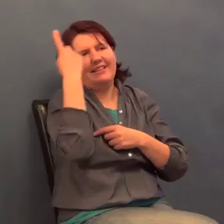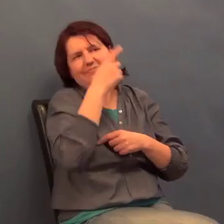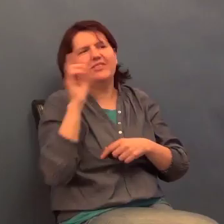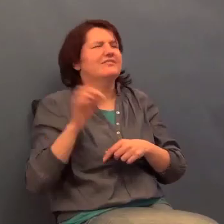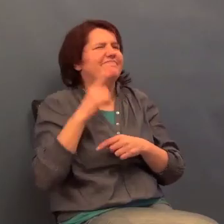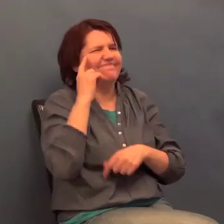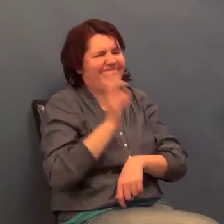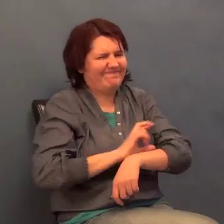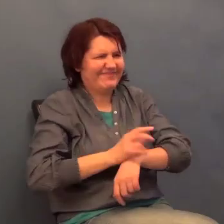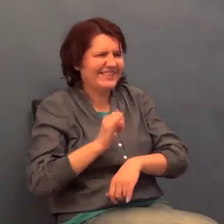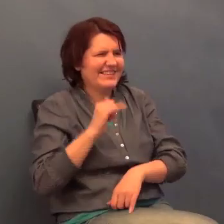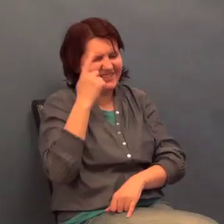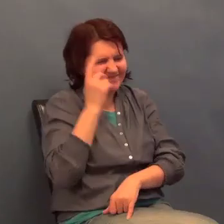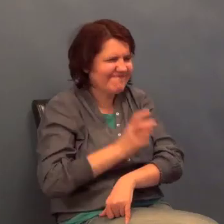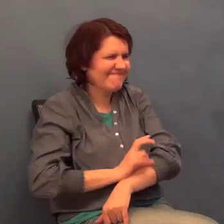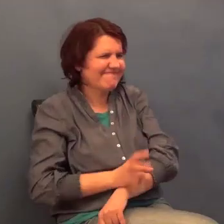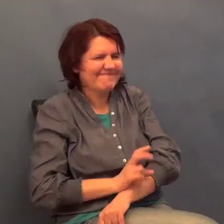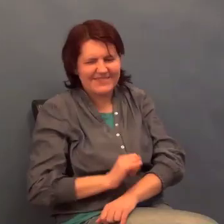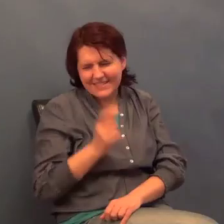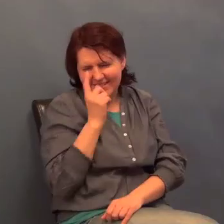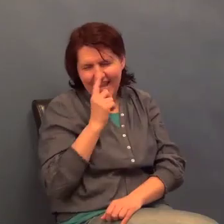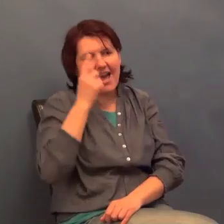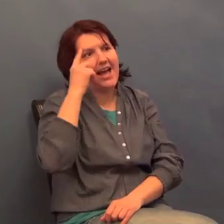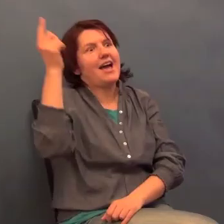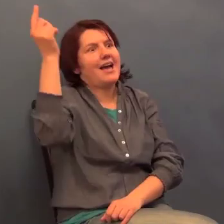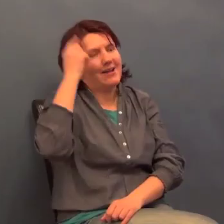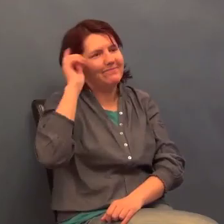Zastanawia się, co dalej robić. Nagle wpada na pomysł.